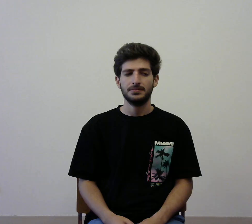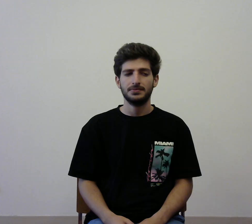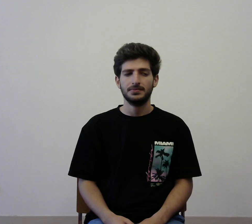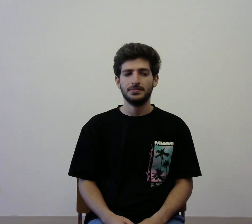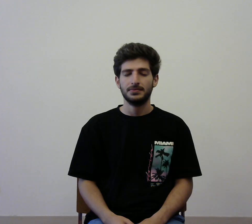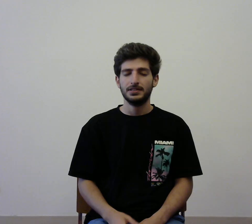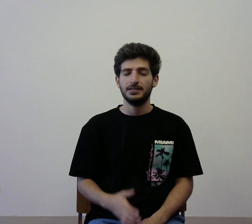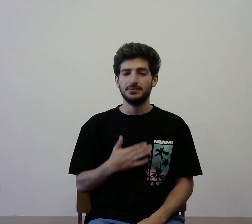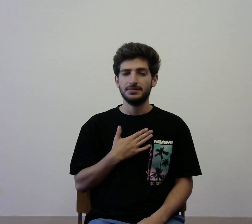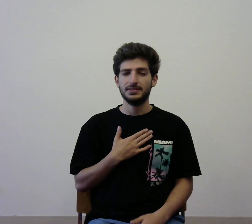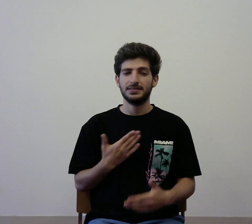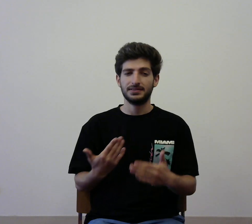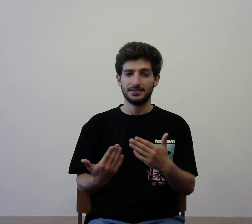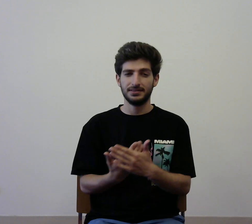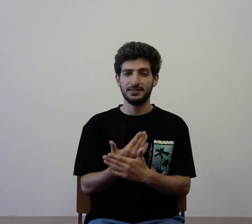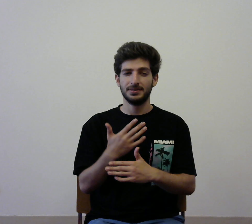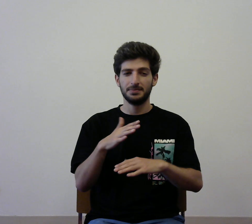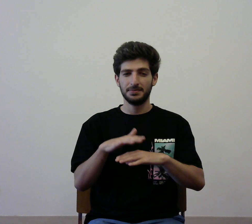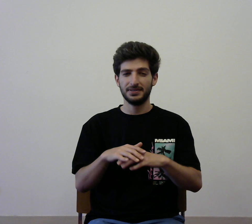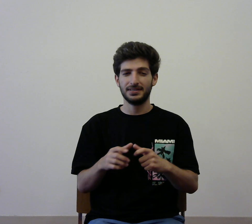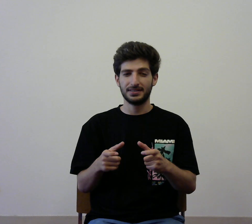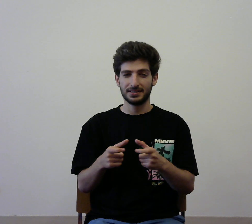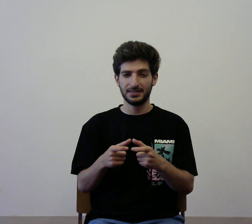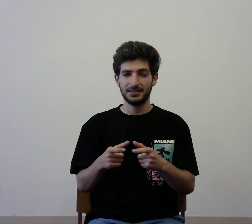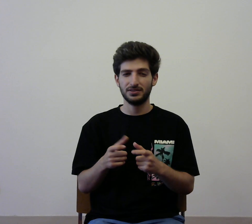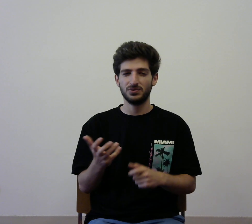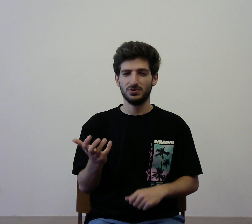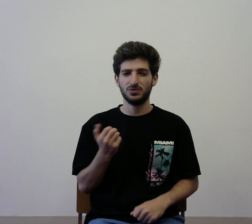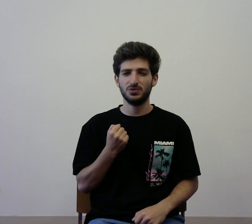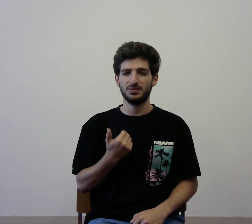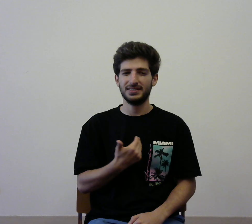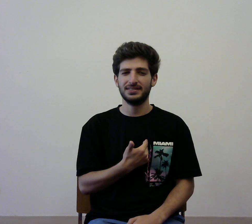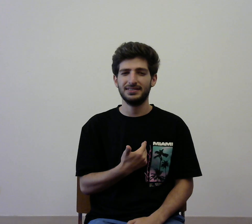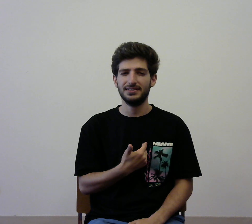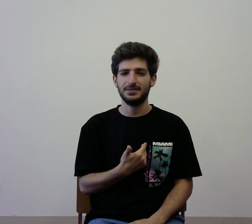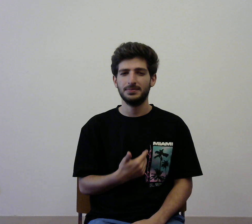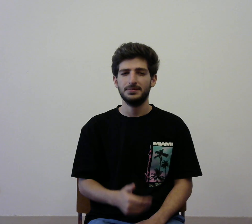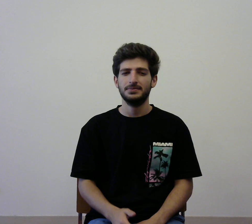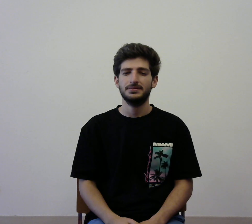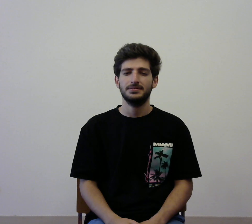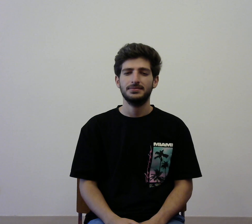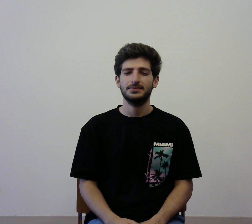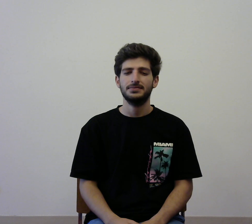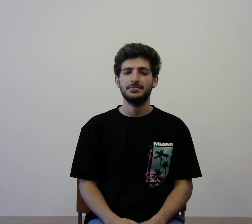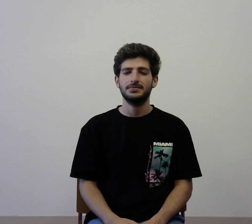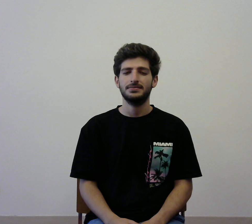Mən yeni bank kartı götürmək istəyirəm